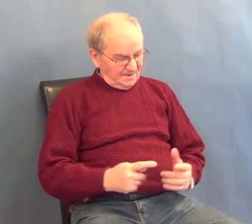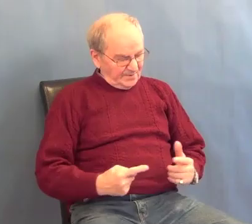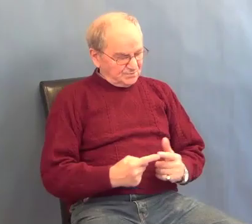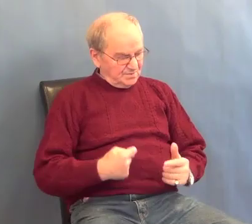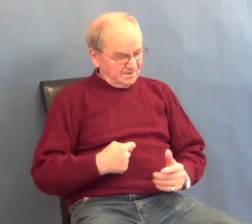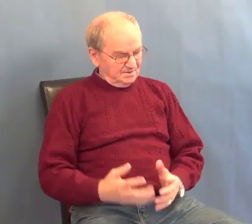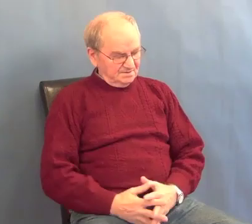Nie pasuje mi.